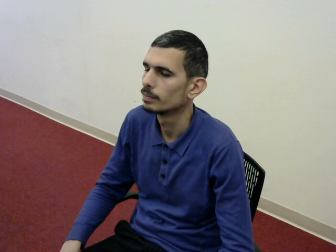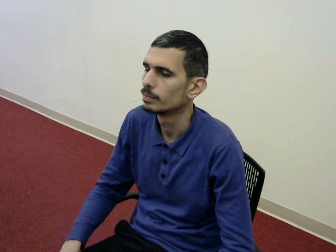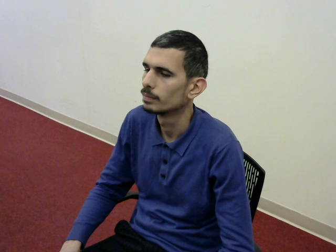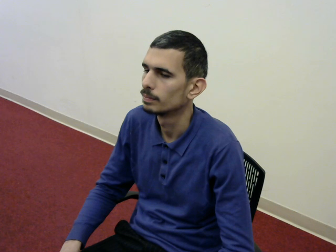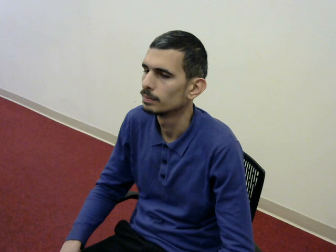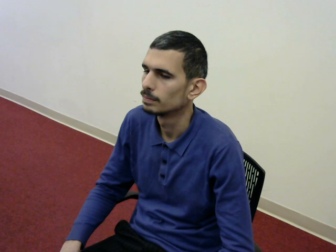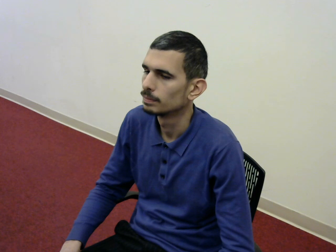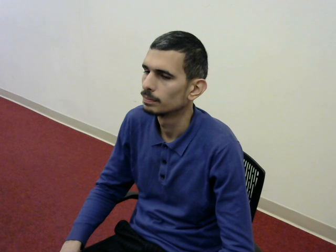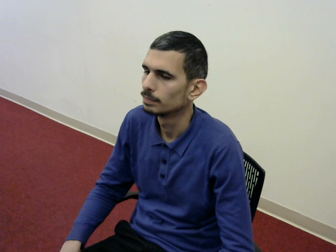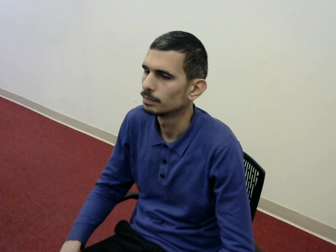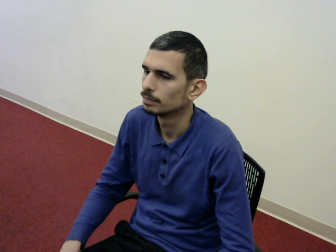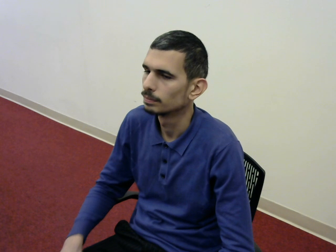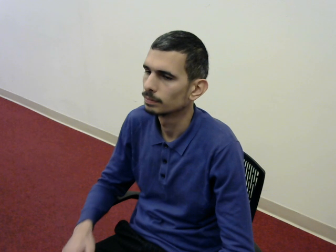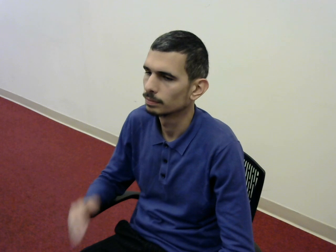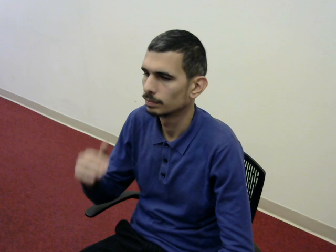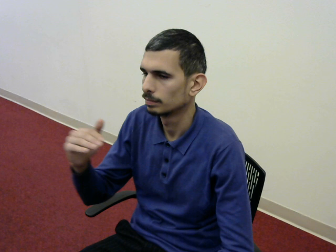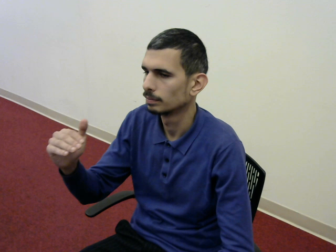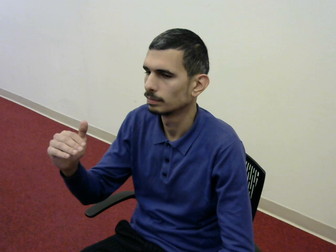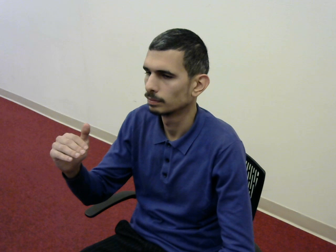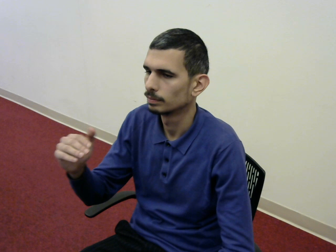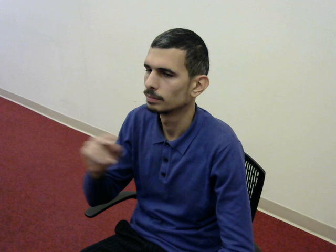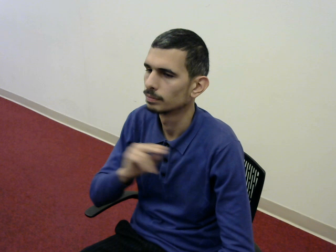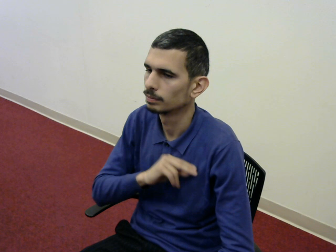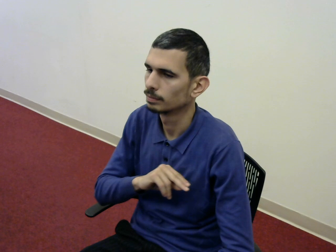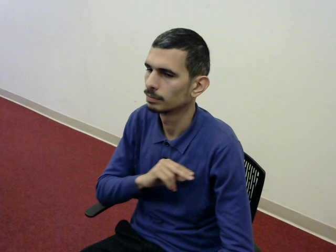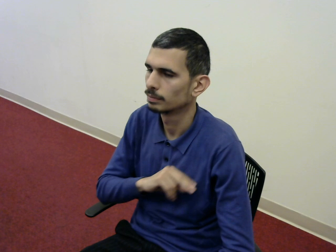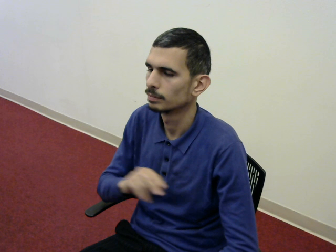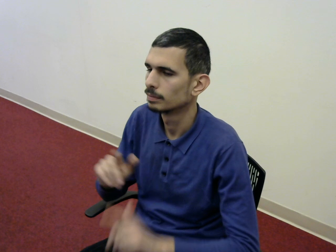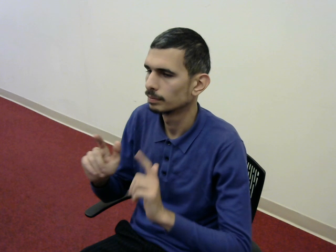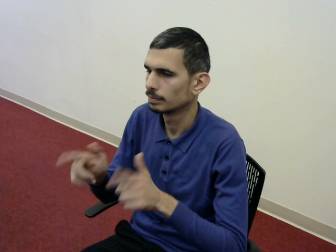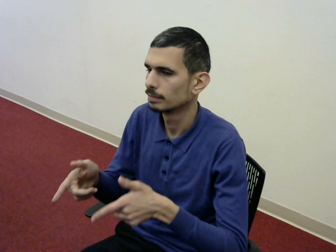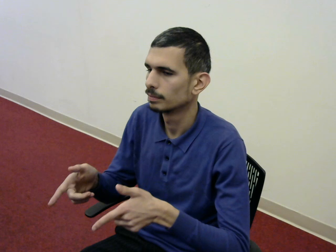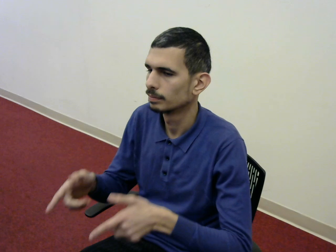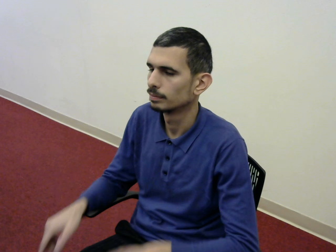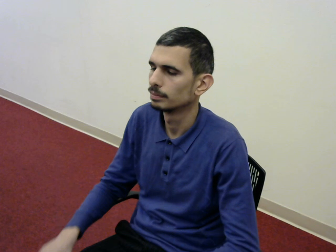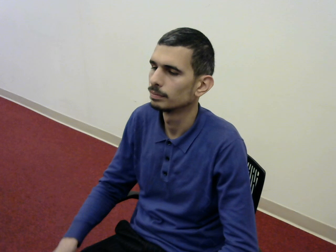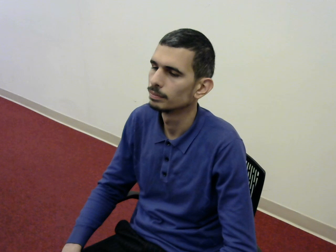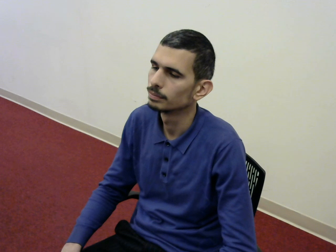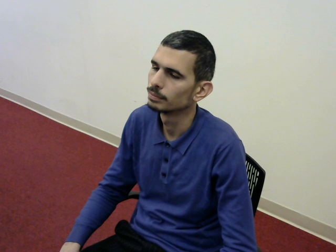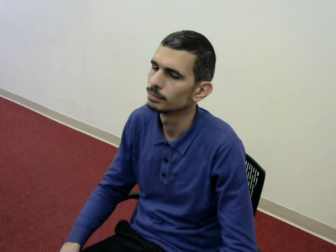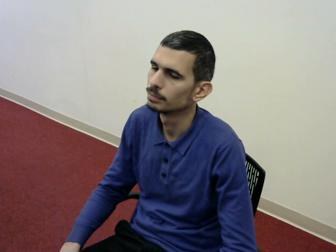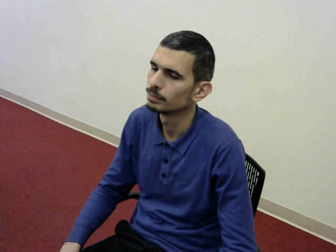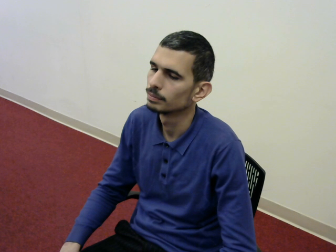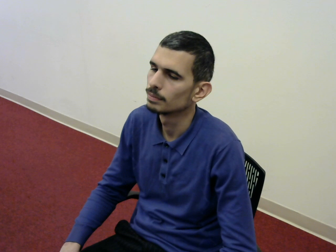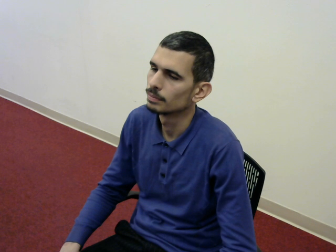Siz işdən razısınız?